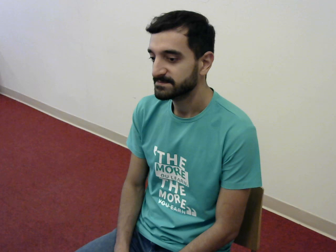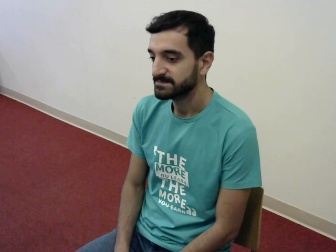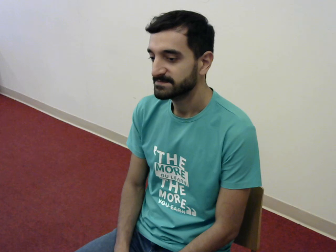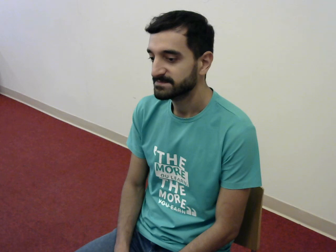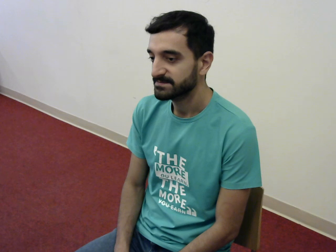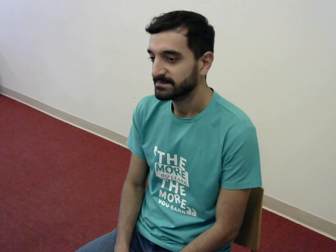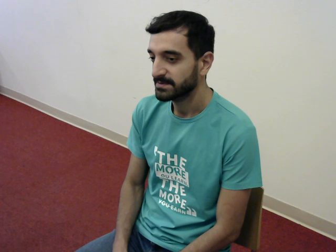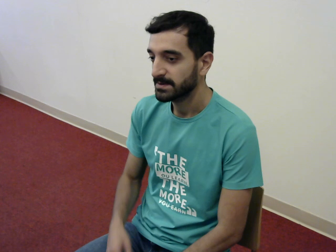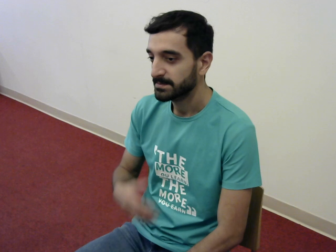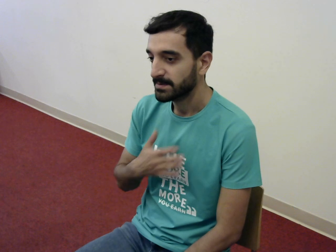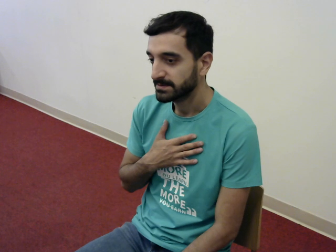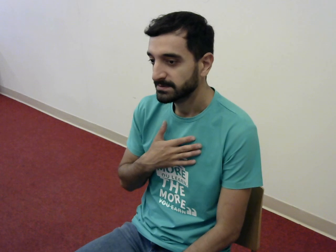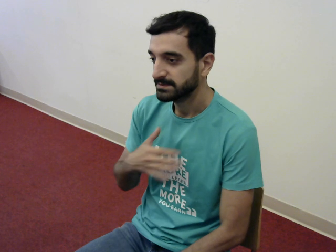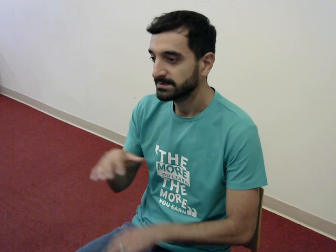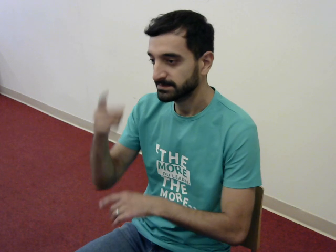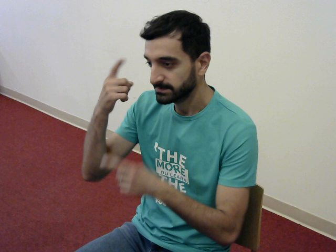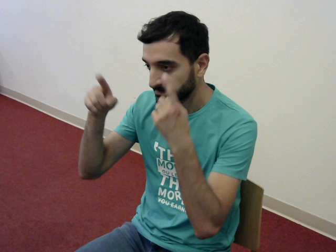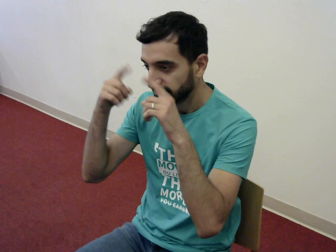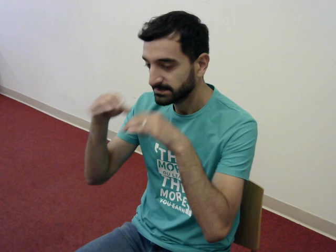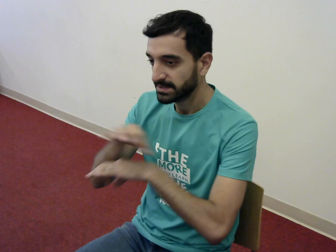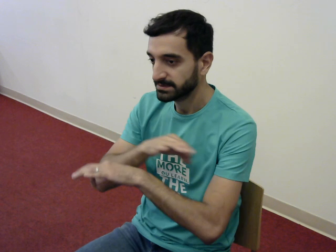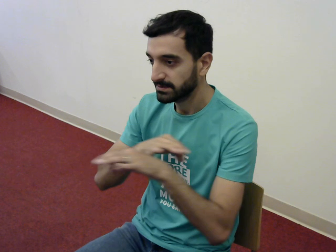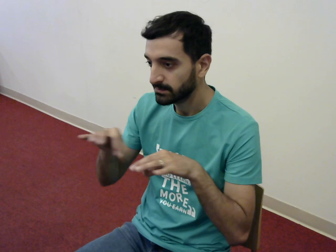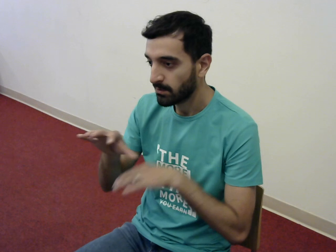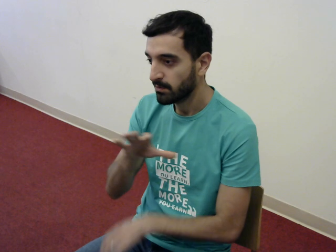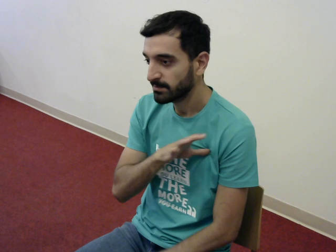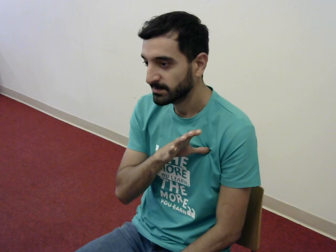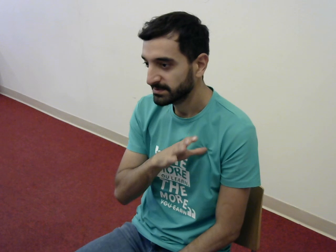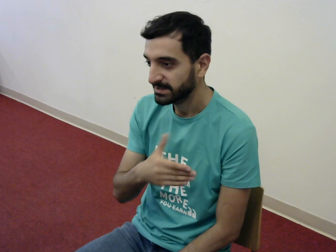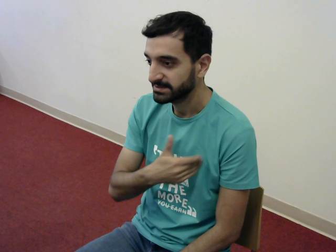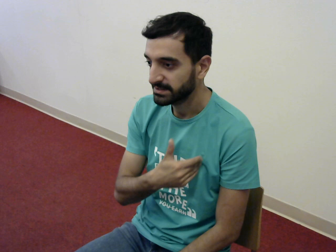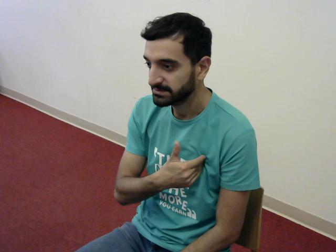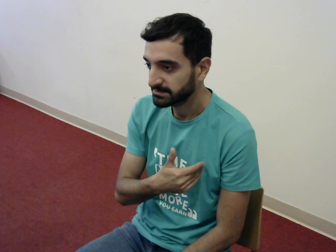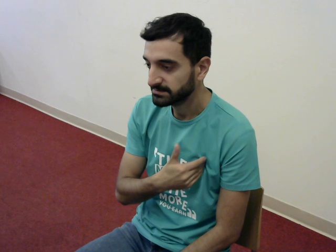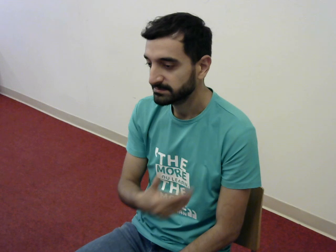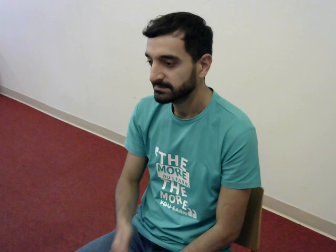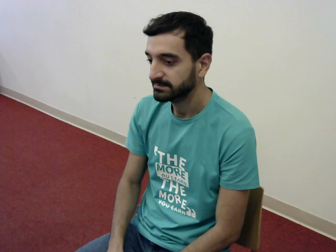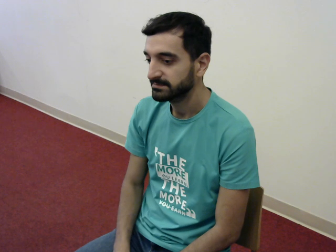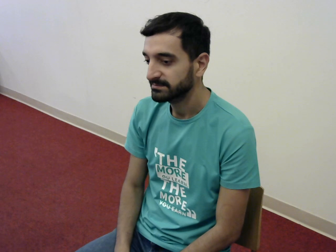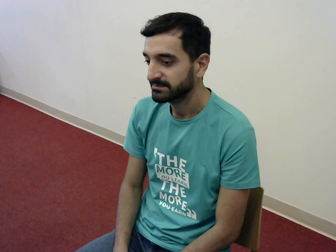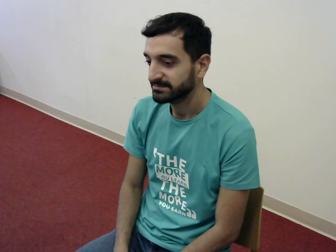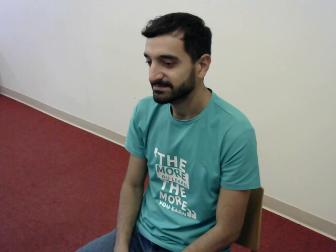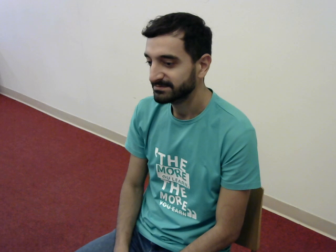Mən dizayner olmaq istəyirəm